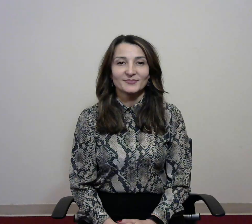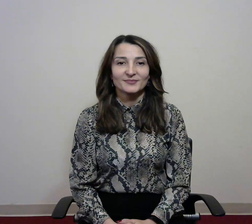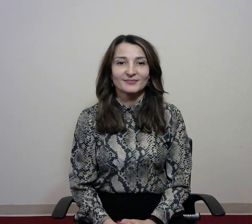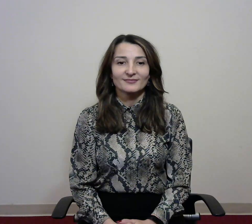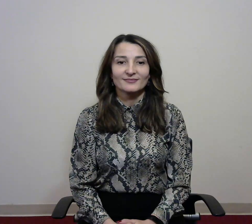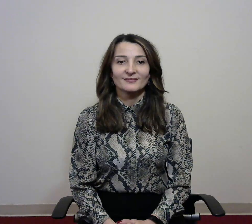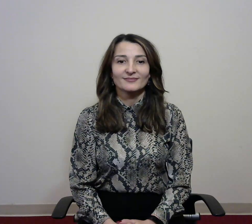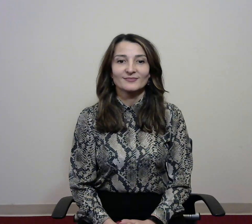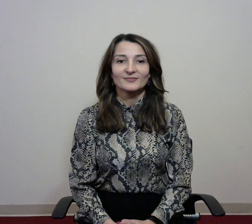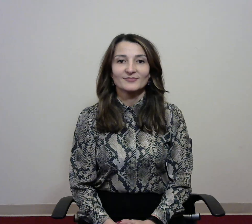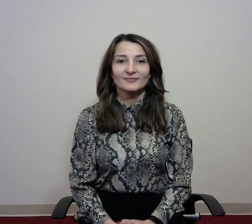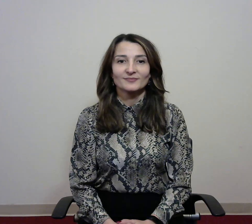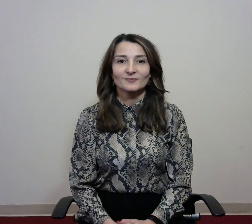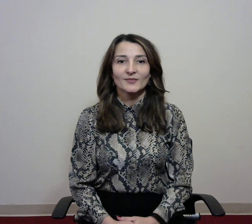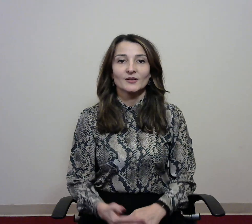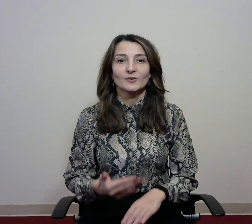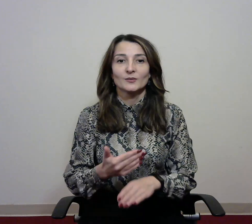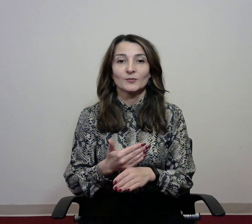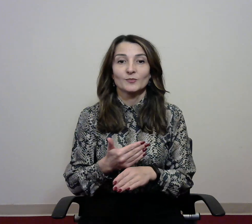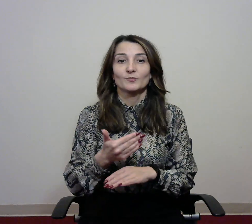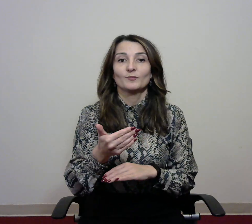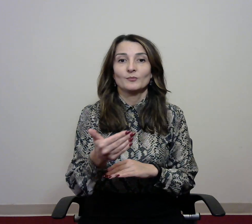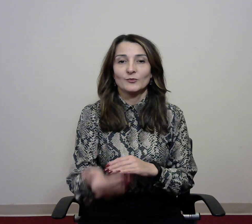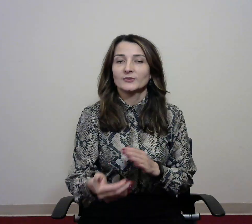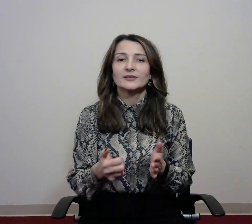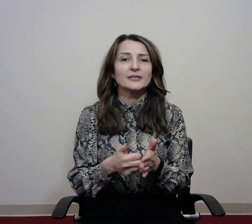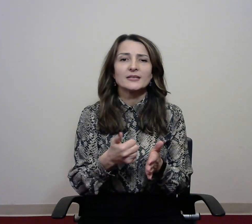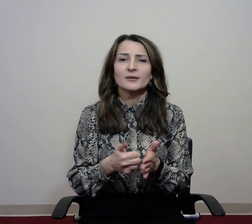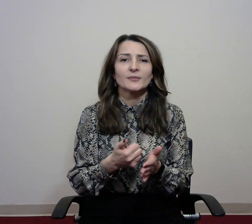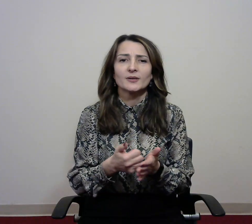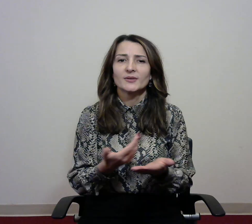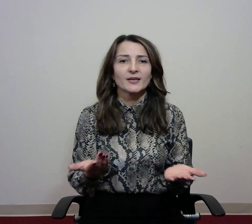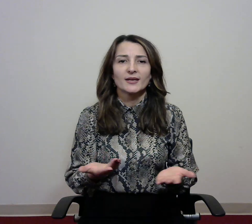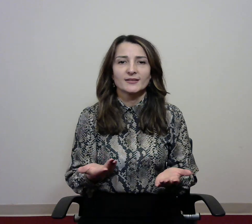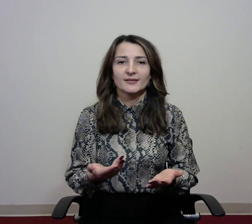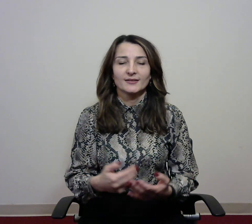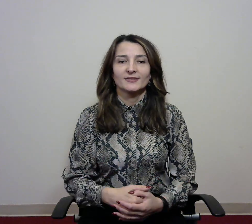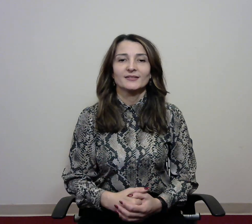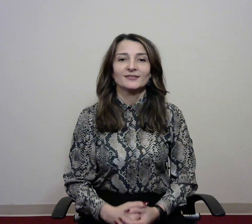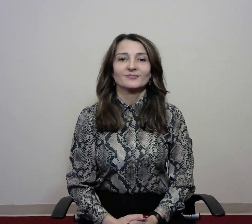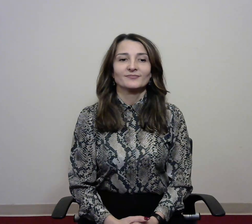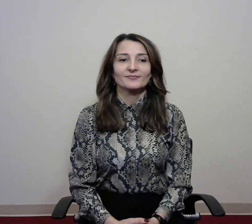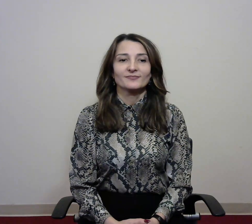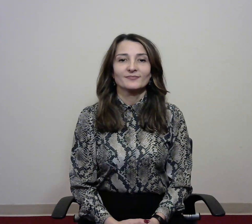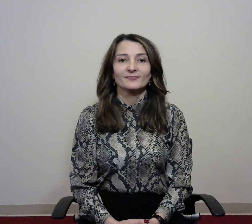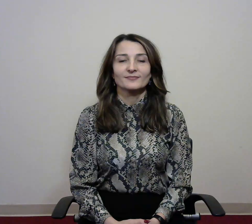Gecikməyinizin səbəbi nədir?